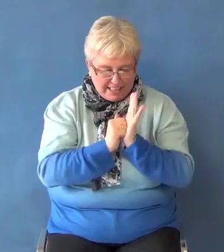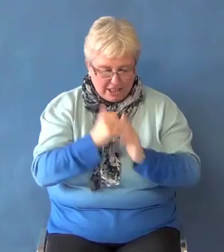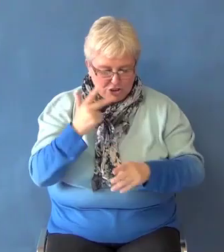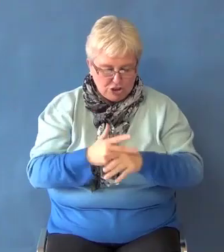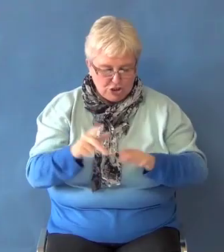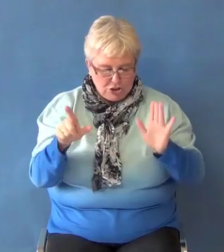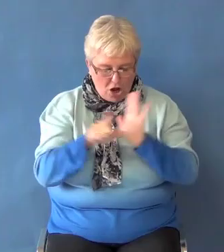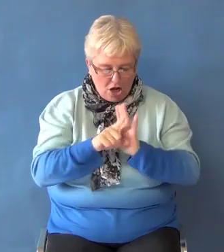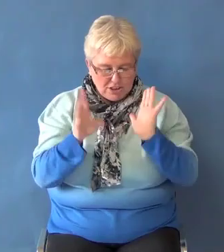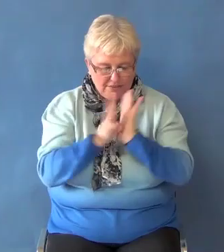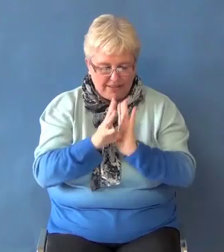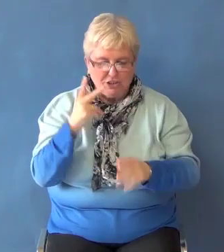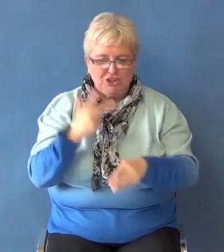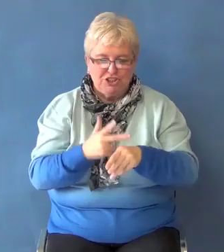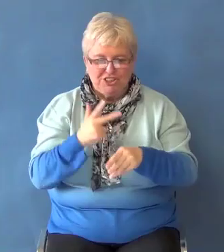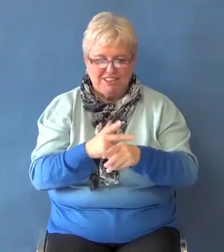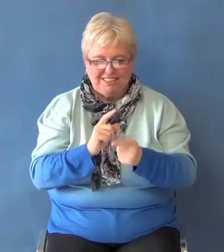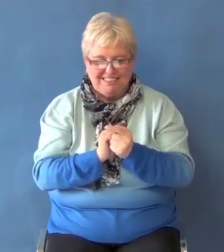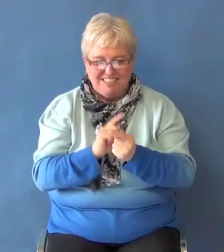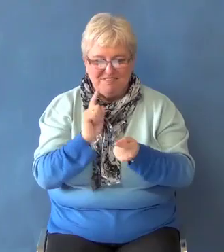Szesnasta trzydzieści do dziewiętnastej trzydzieści.